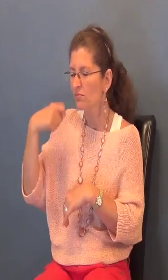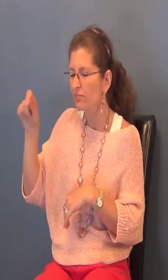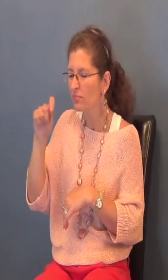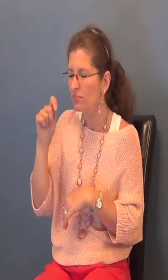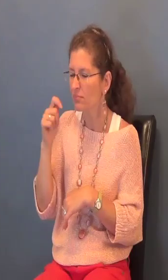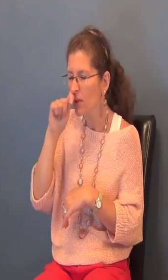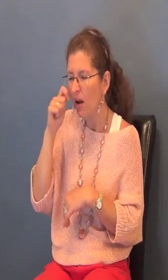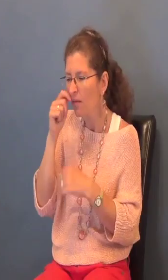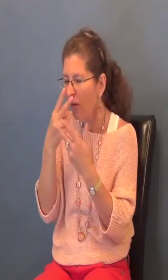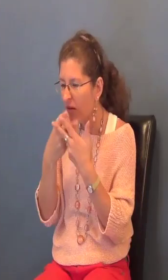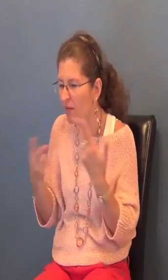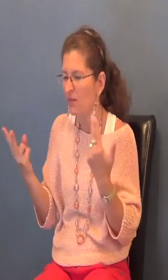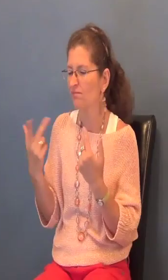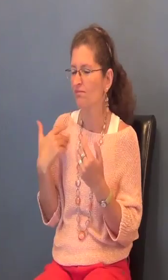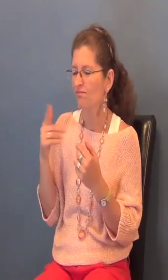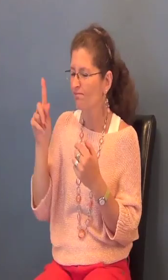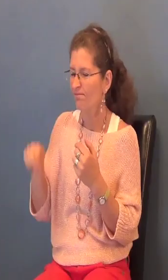Wyjeżdżam w odwiedziny do dziadka.